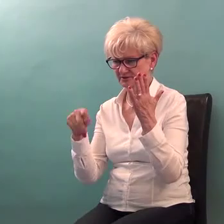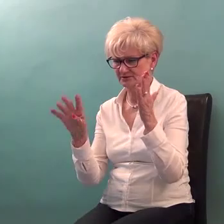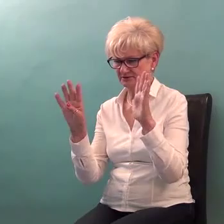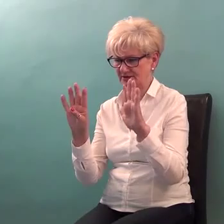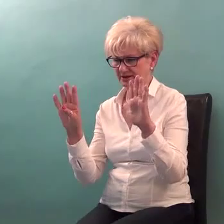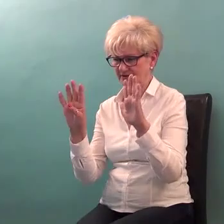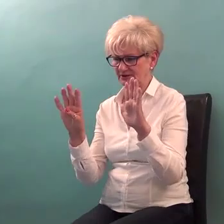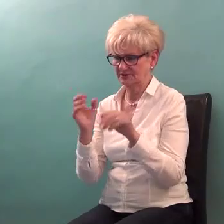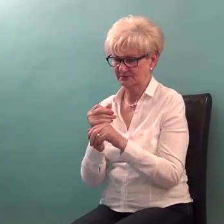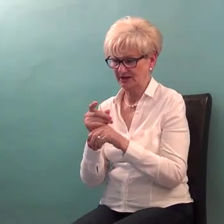Od dziewiątej praca.